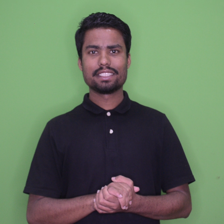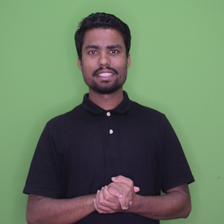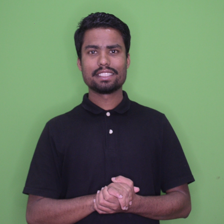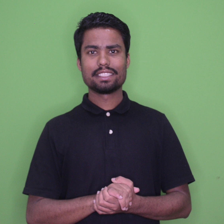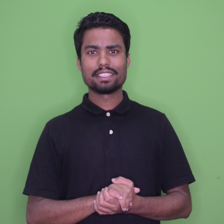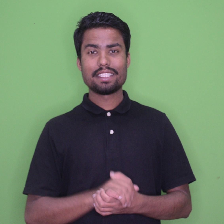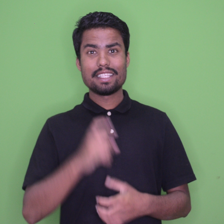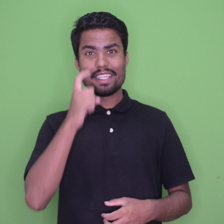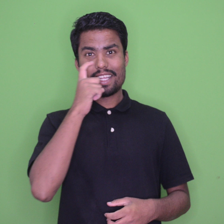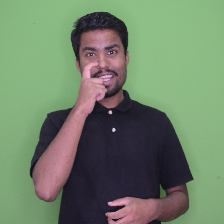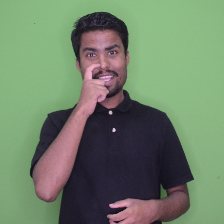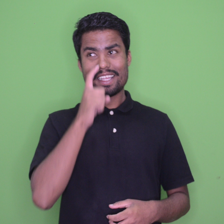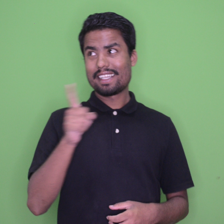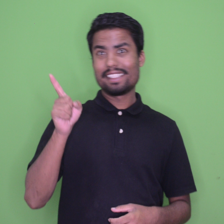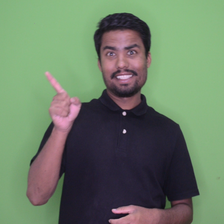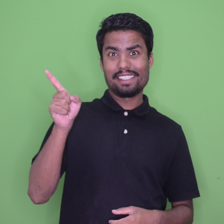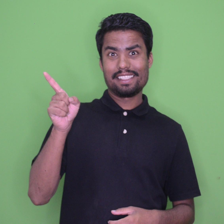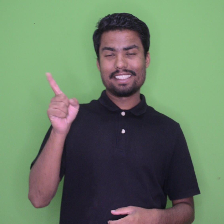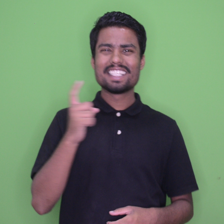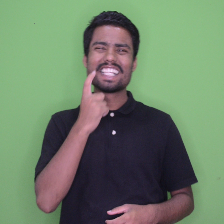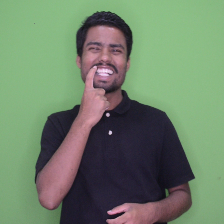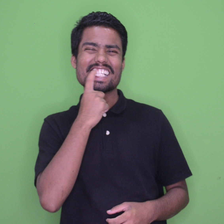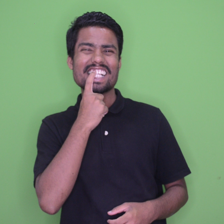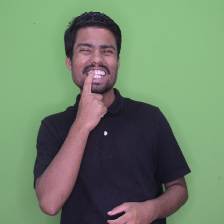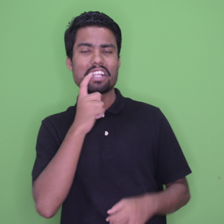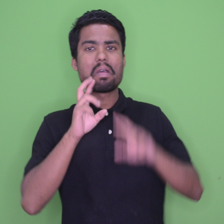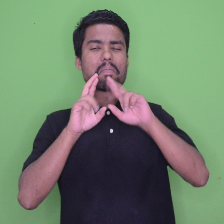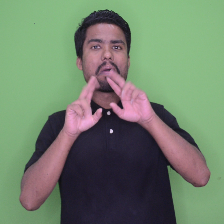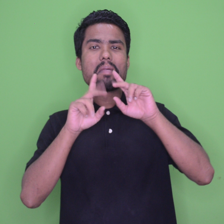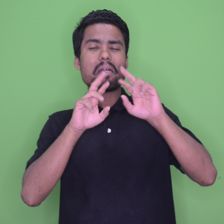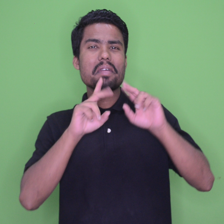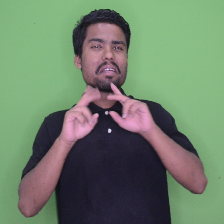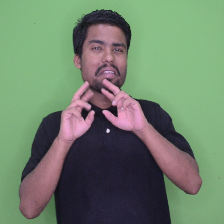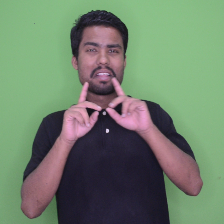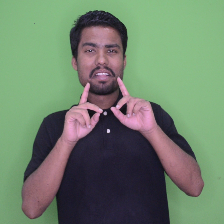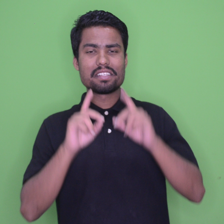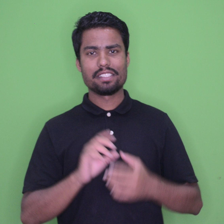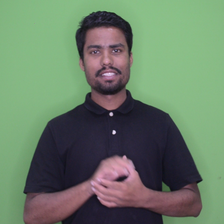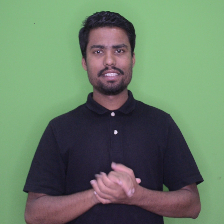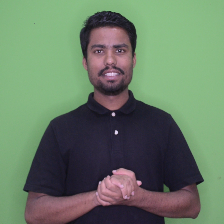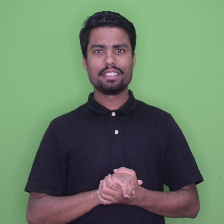she broke her teeth